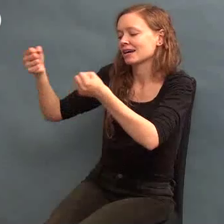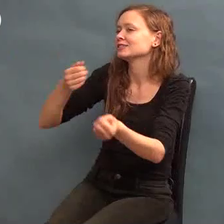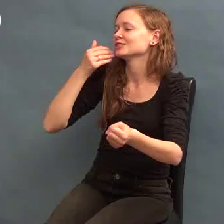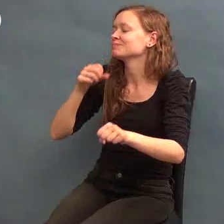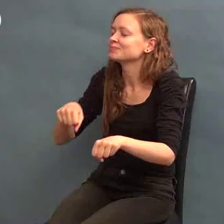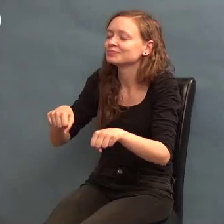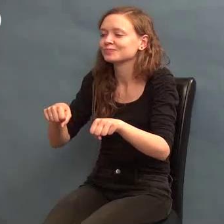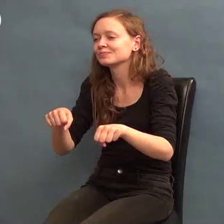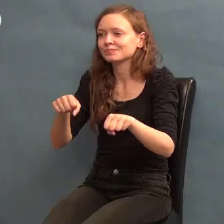Dziękuje im i odjeżdża.